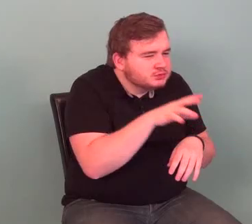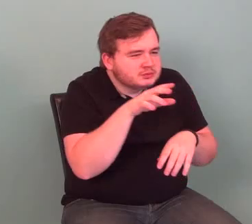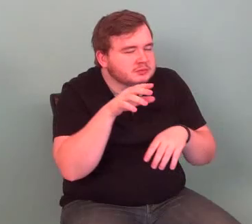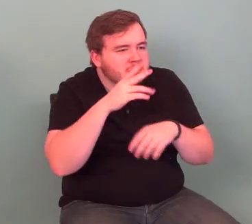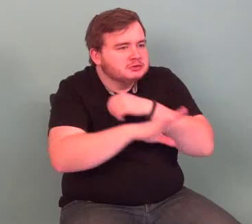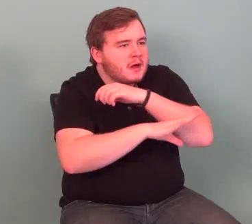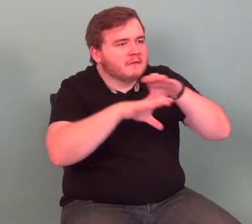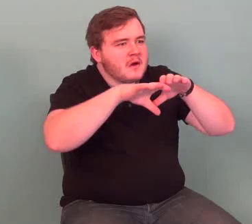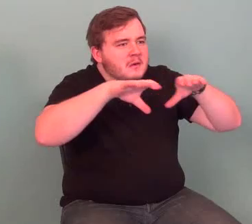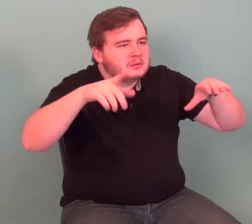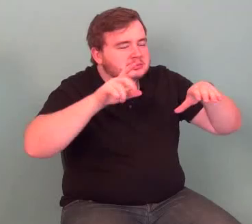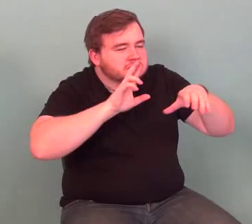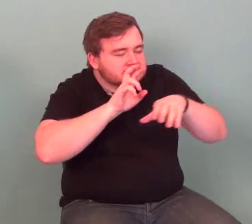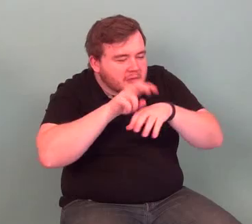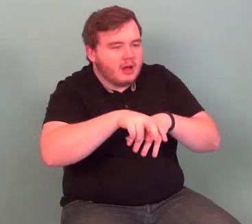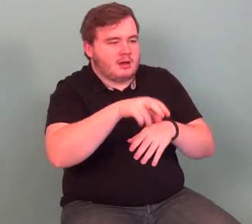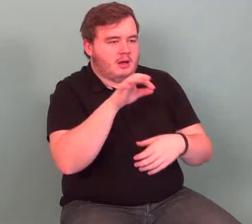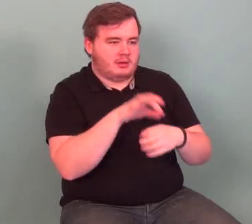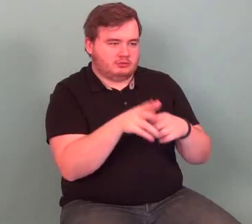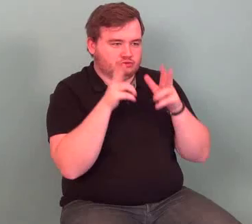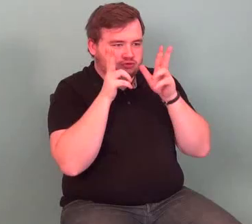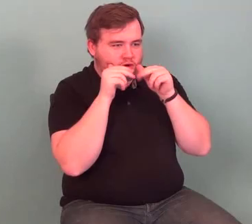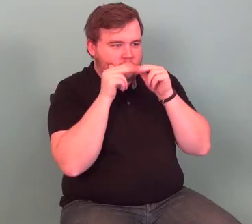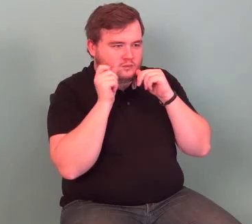Wygląda zza kłody i akurat widzi żabę.